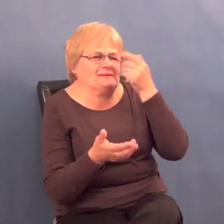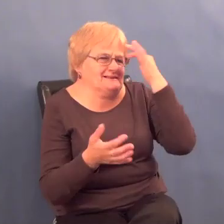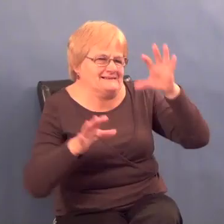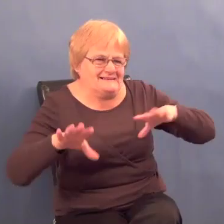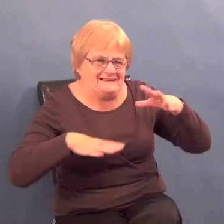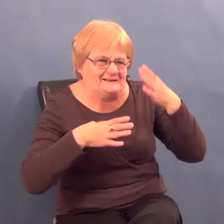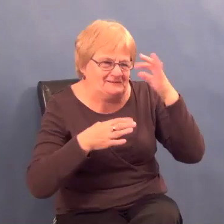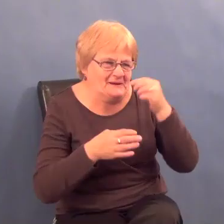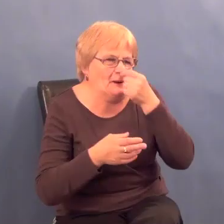Jest zdenerwowany na Charliego.